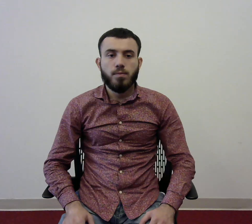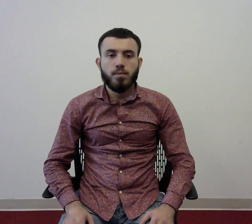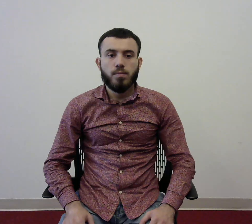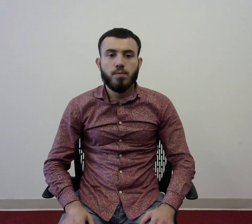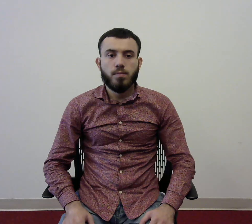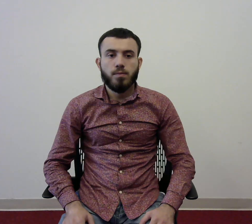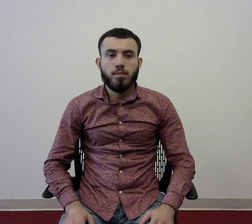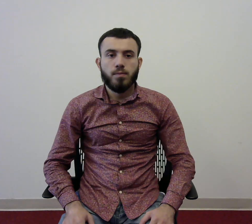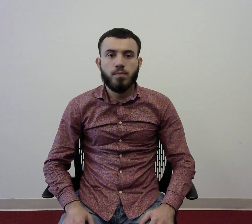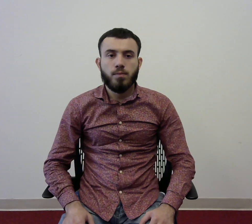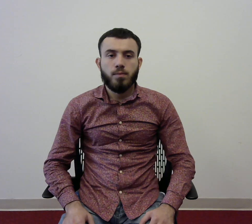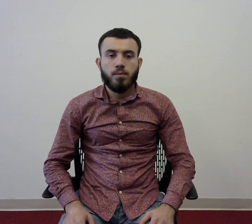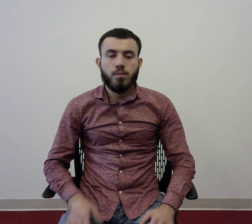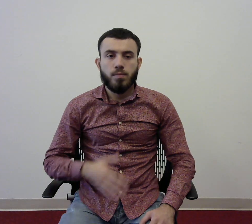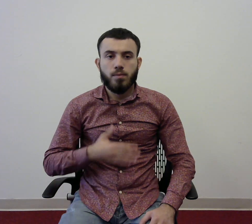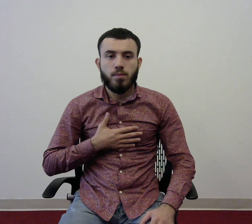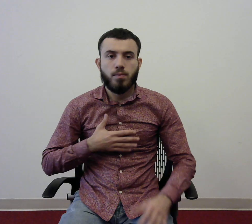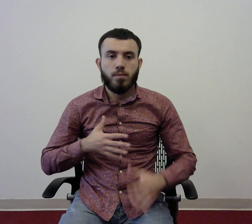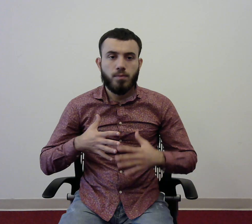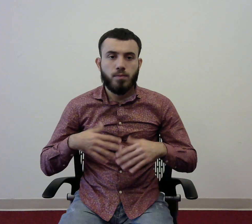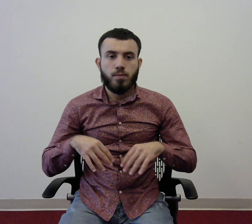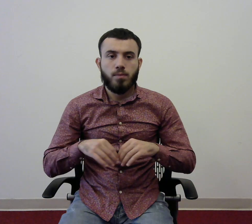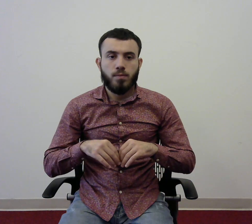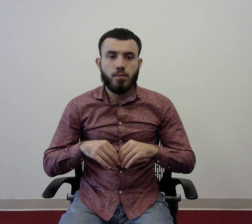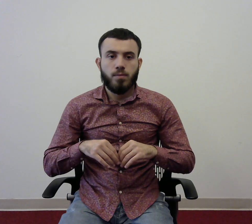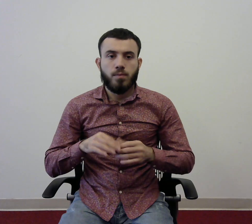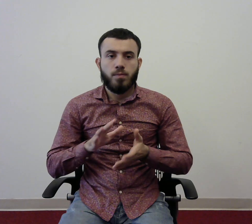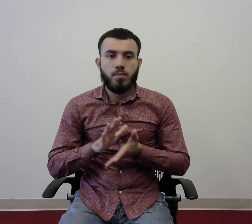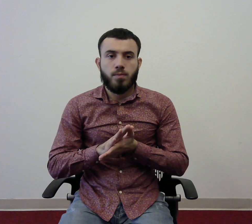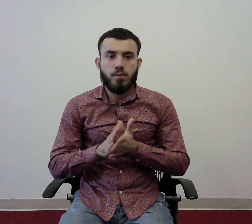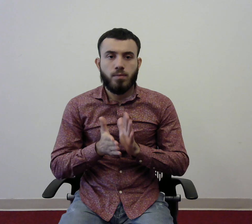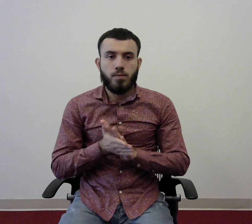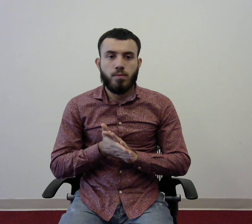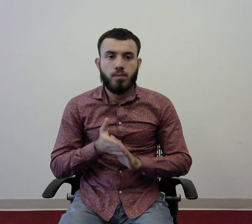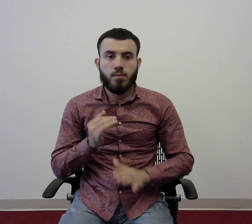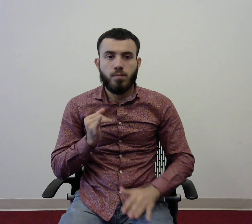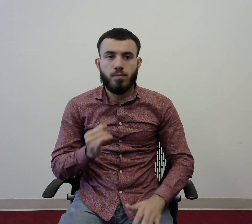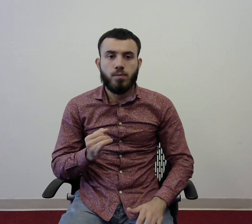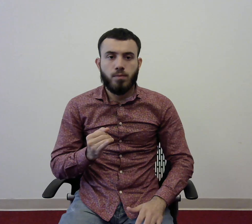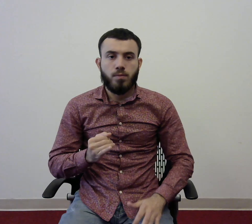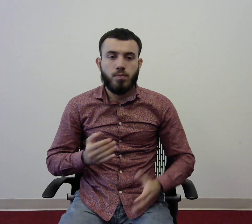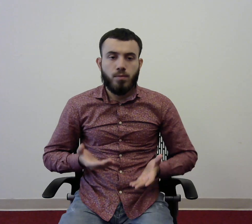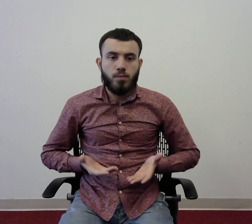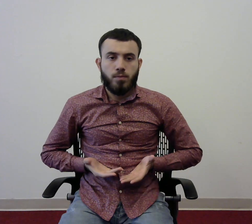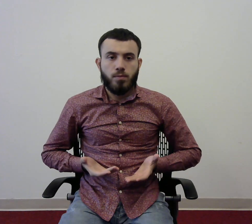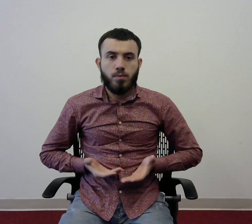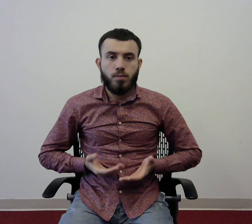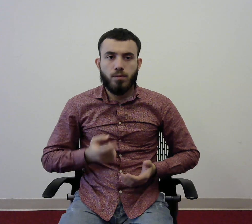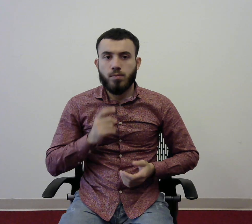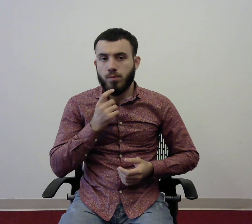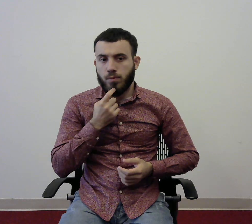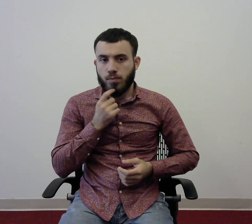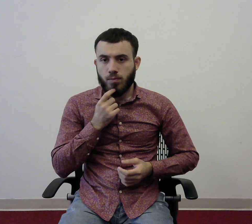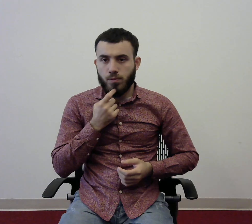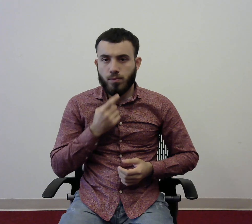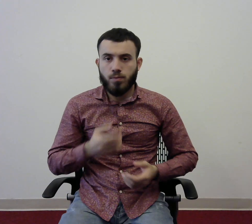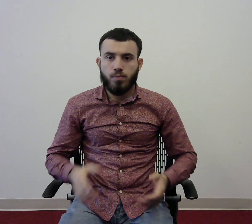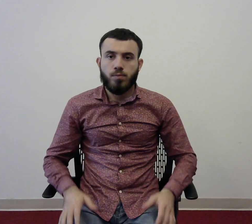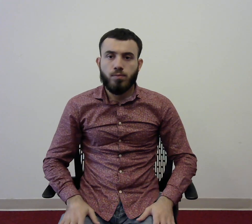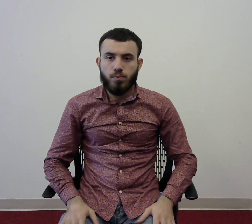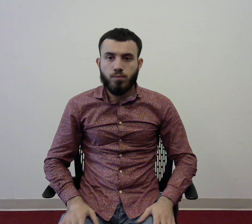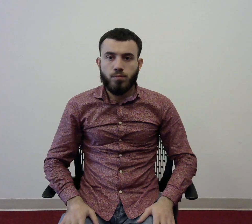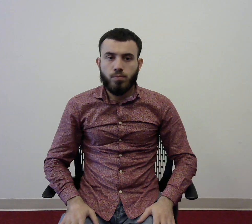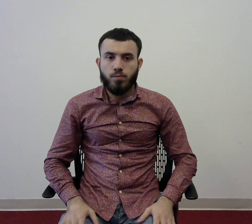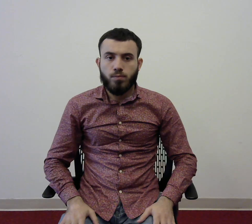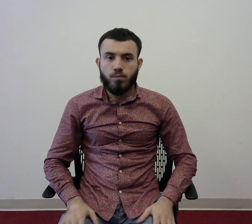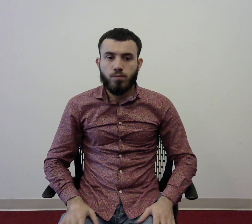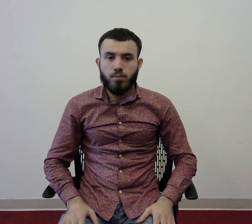Mənim ailəmin vəziyyəti yaxşı deyil, yaşamaq çətindir